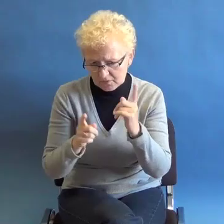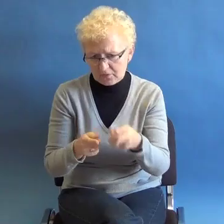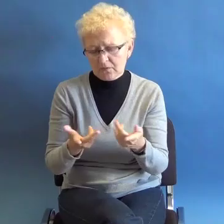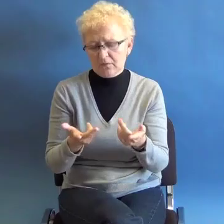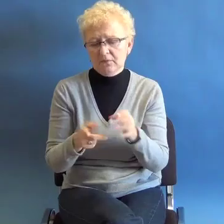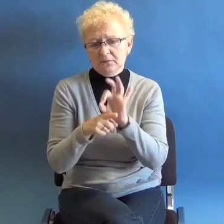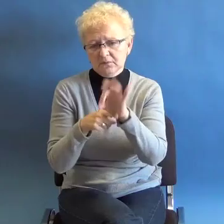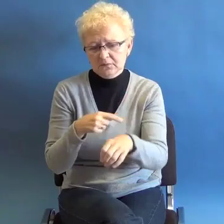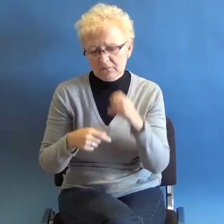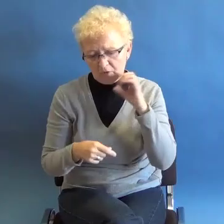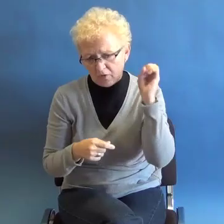Dokuczać, wrzucać do wody...